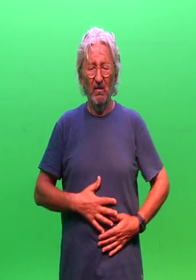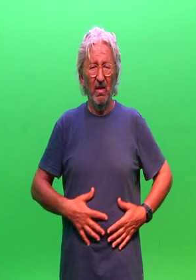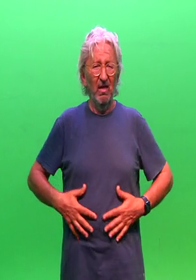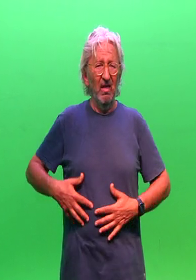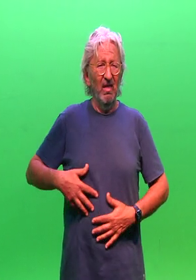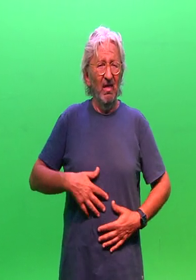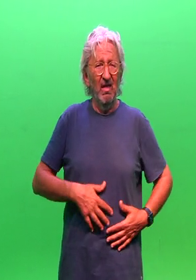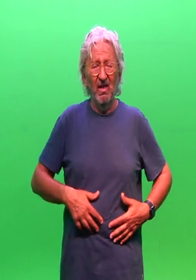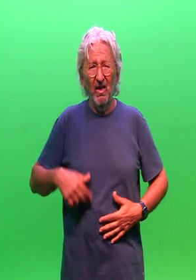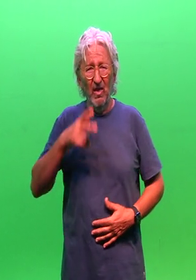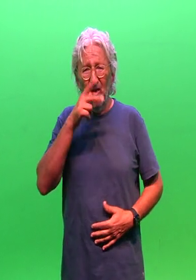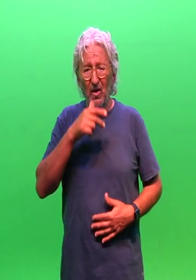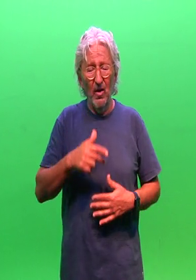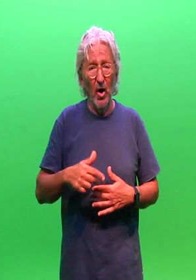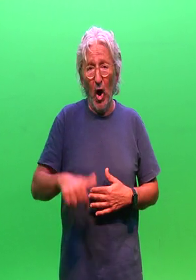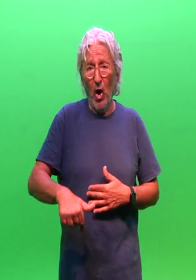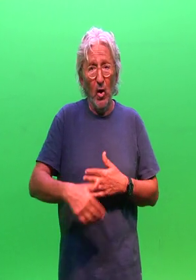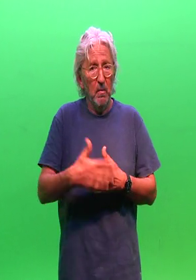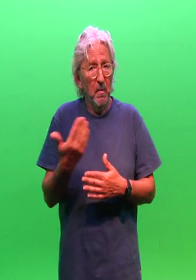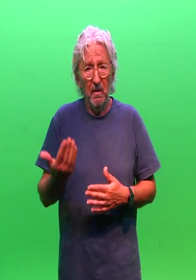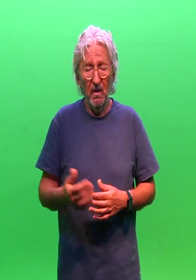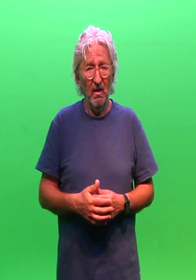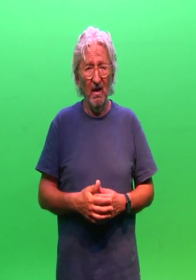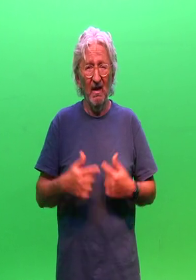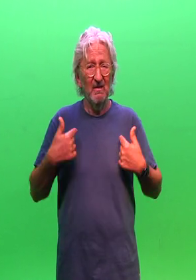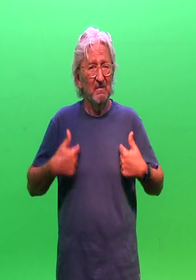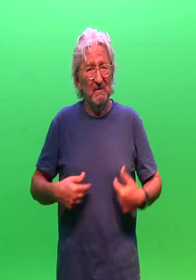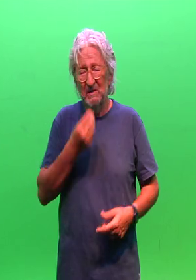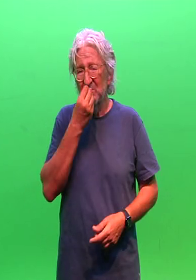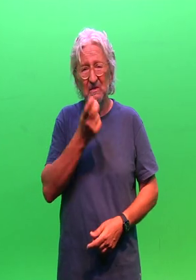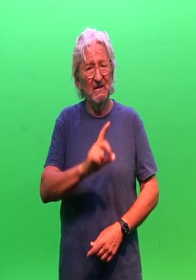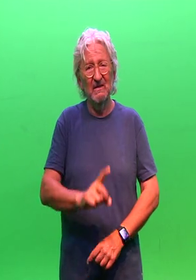Tinc mal de panxa, em fa mal. Ha començat avui a fer-me mal. No em trobo bé.